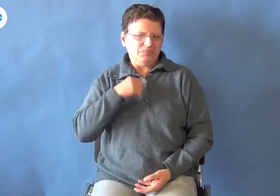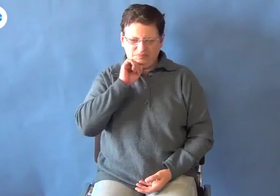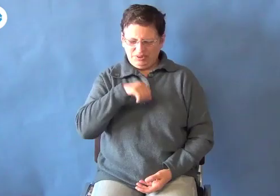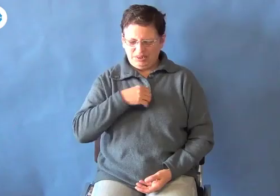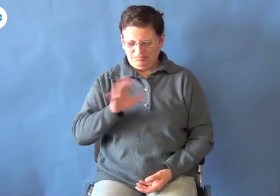Ja wcale.